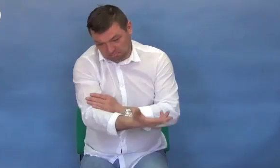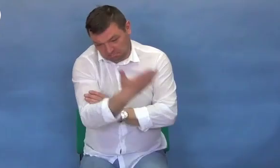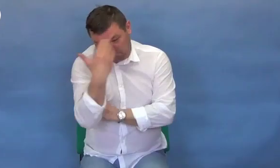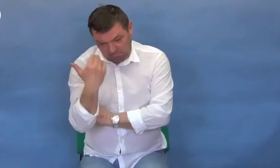Ja nie wiem.